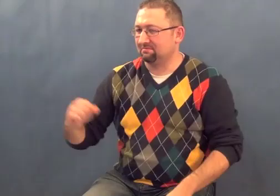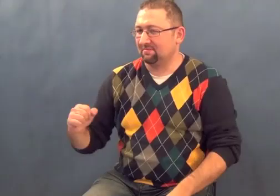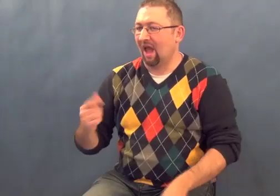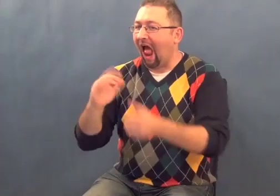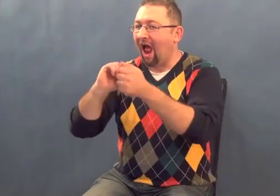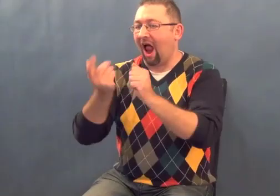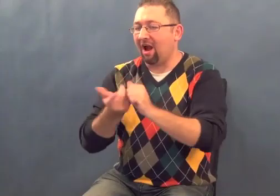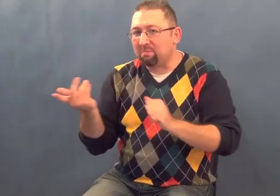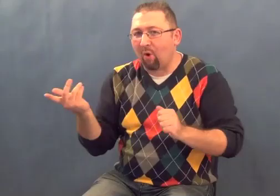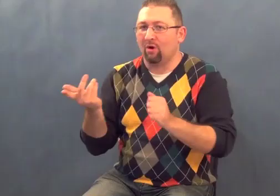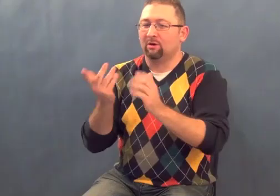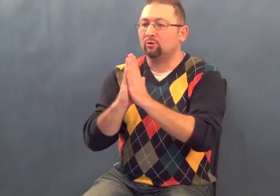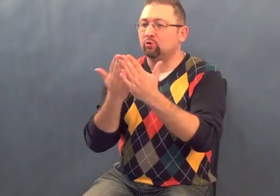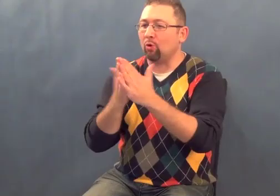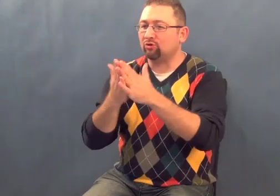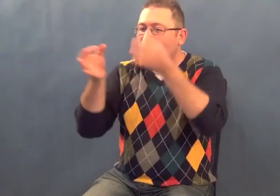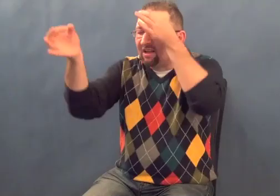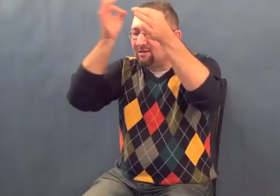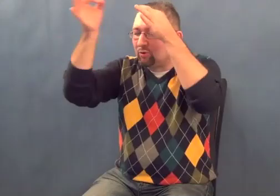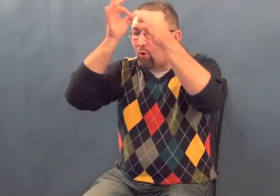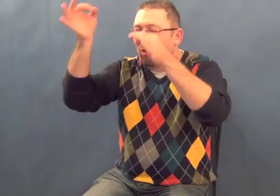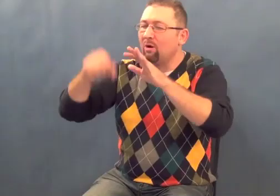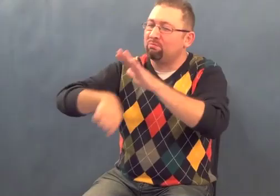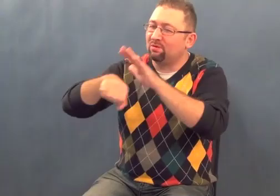Albo książkę o historii piłki nożnej.